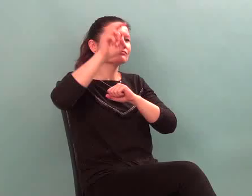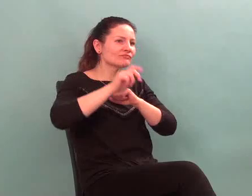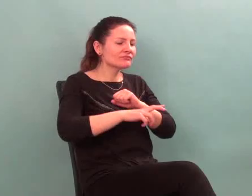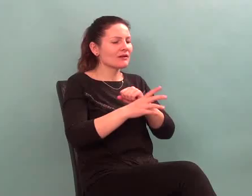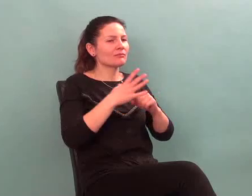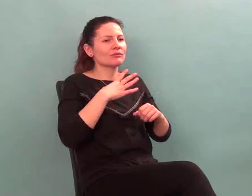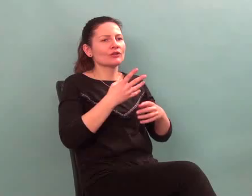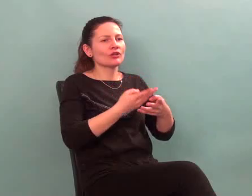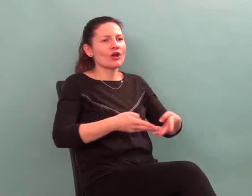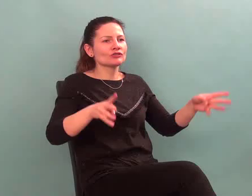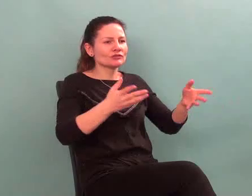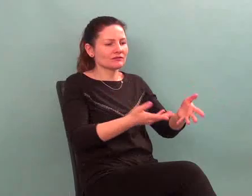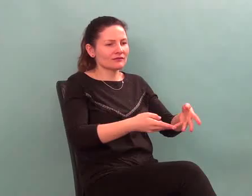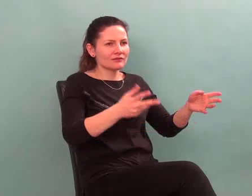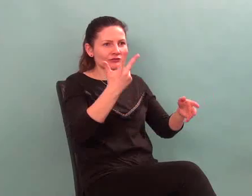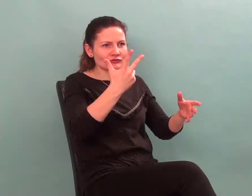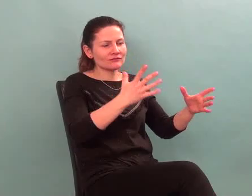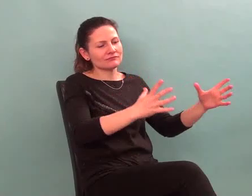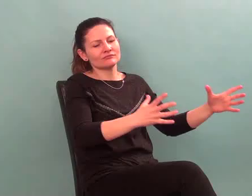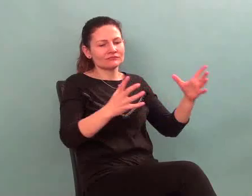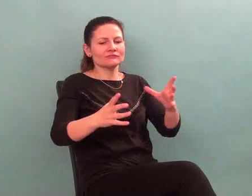Były trzy kosze, postawione obok siebie.